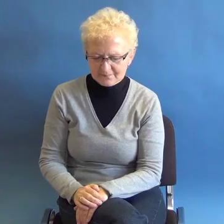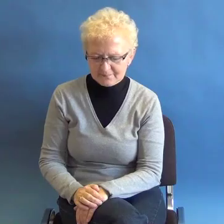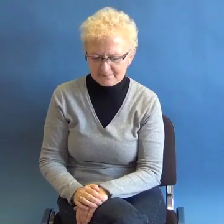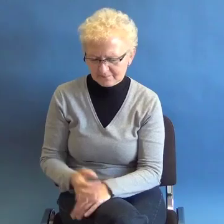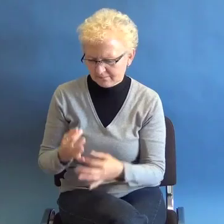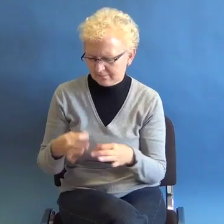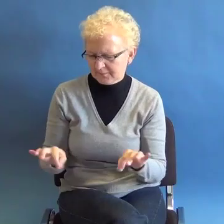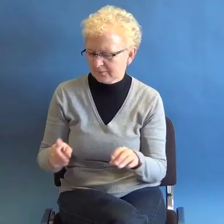Wolno, normalnie.